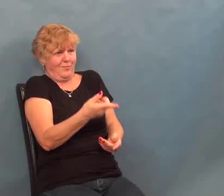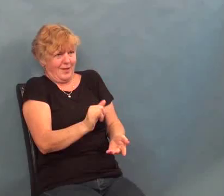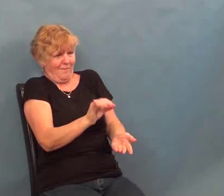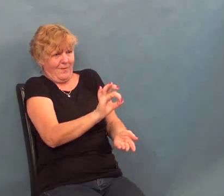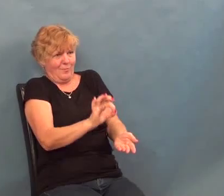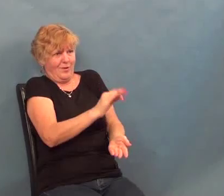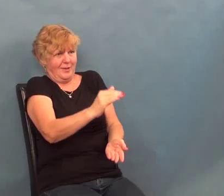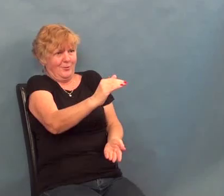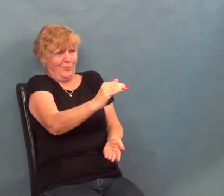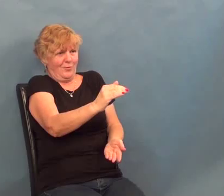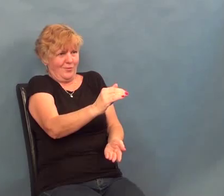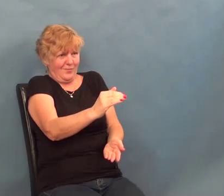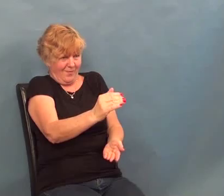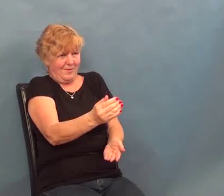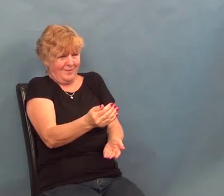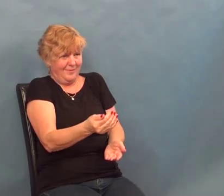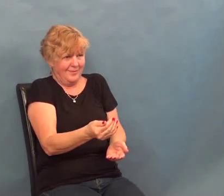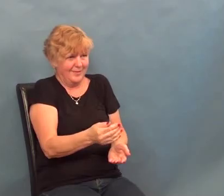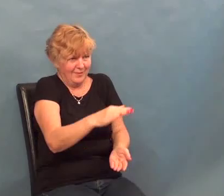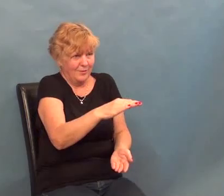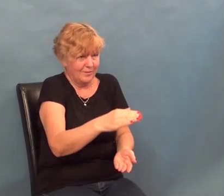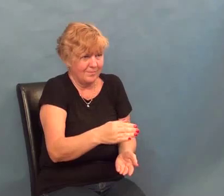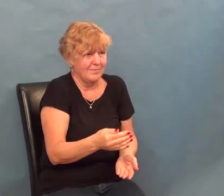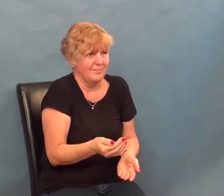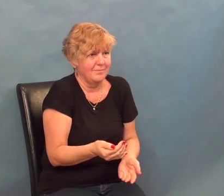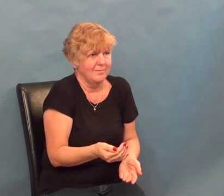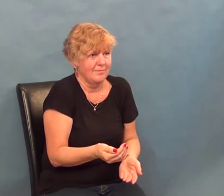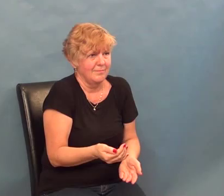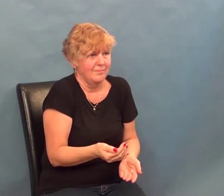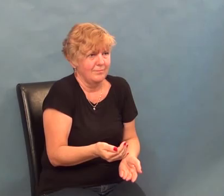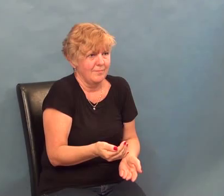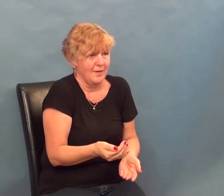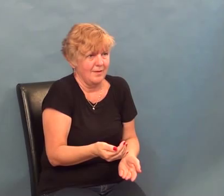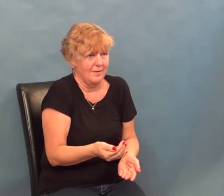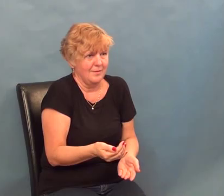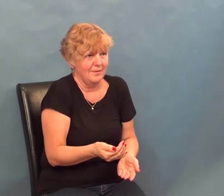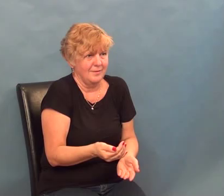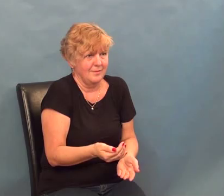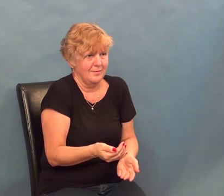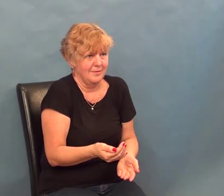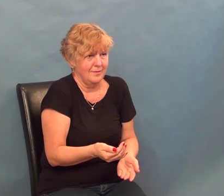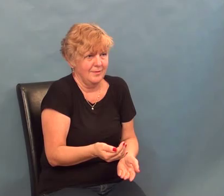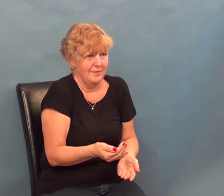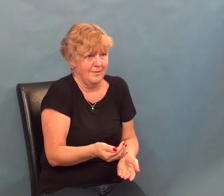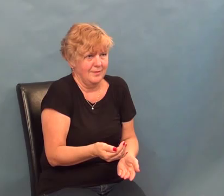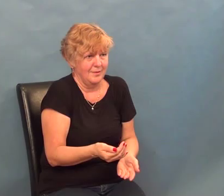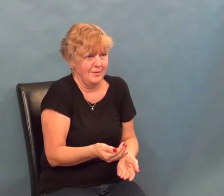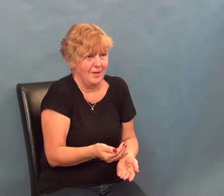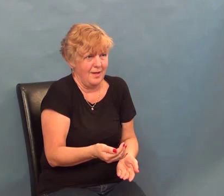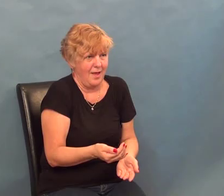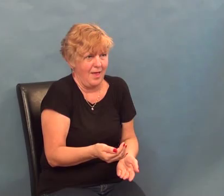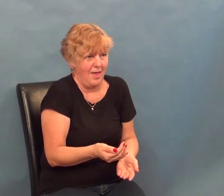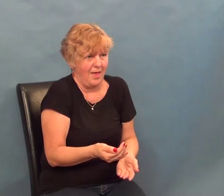Narysowany był duży.